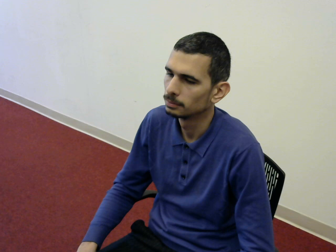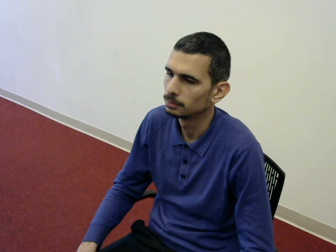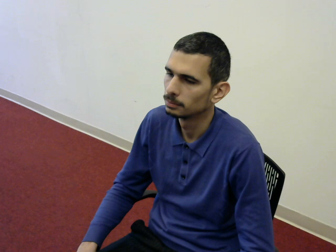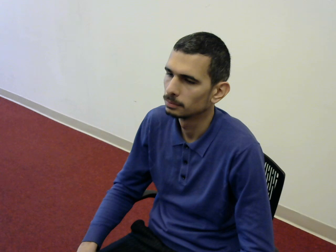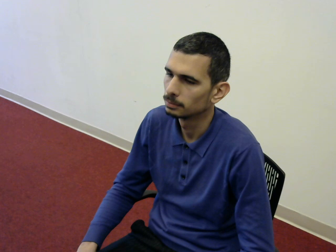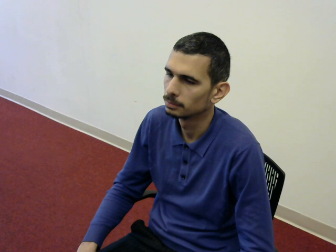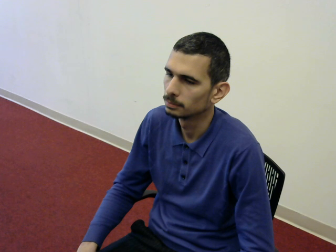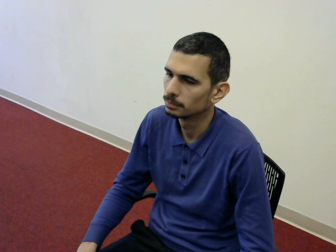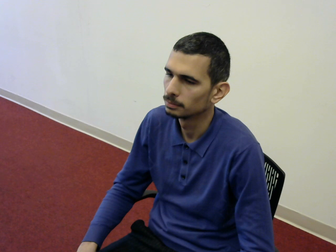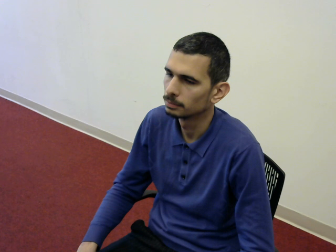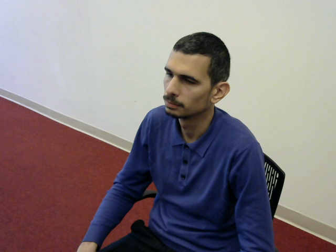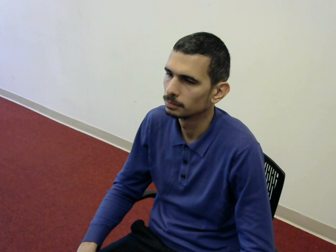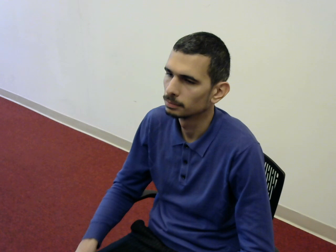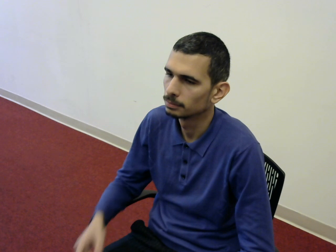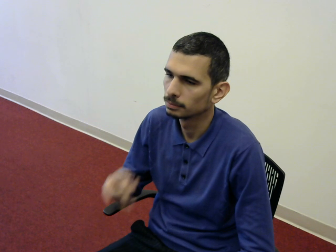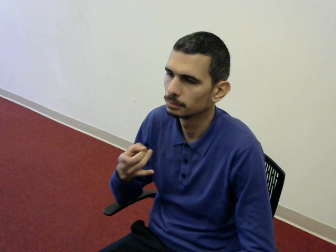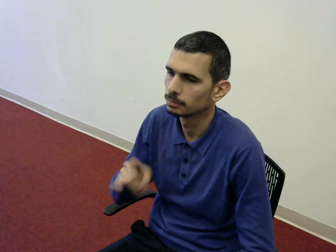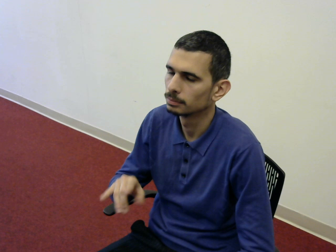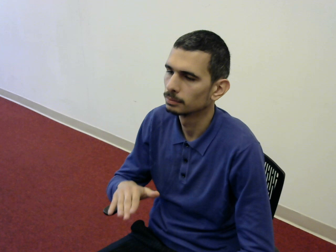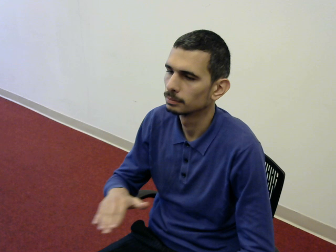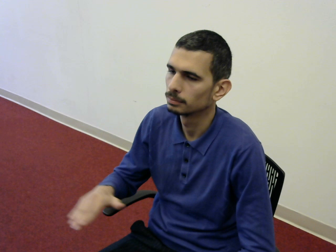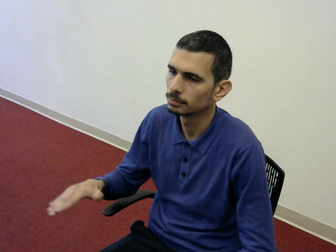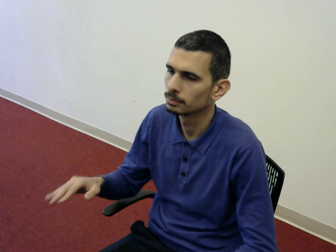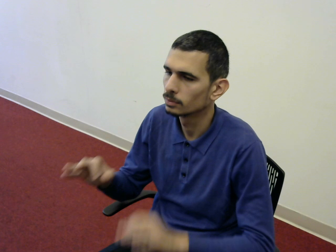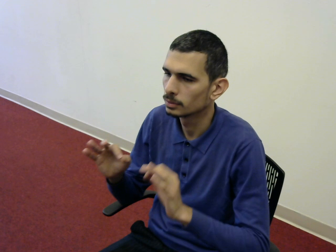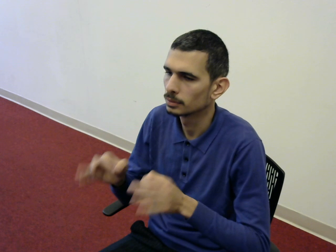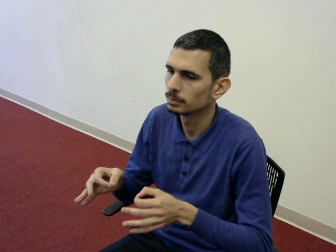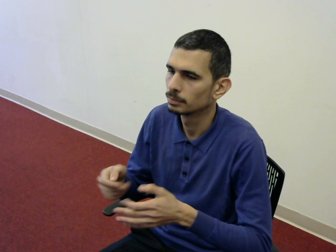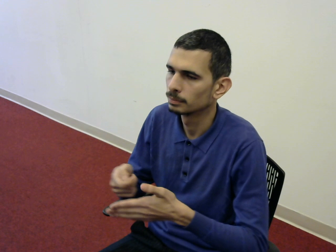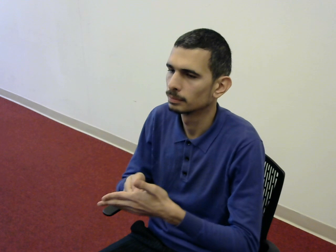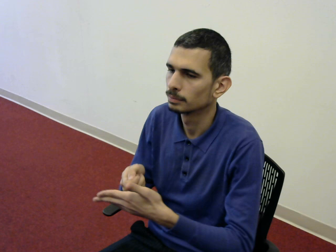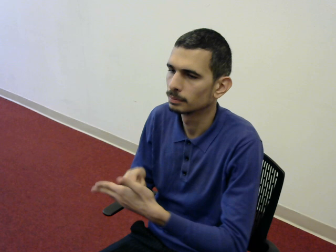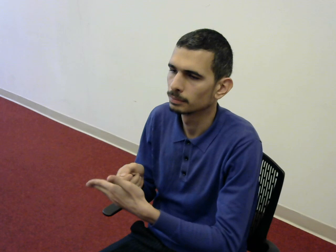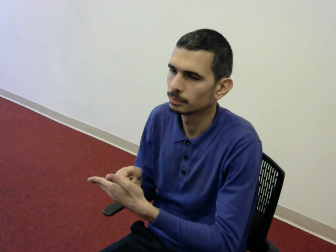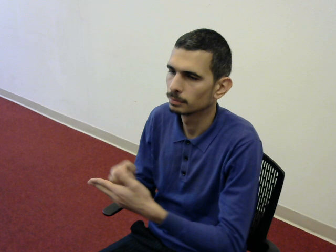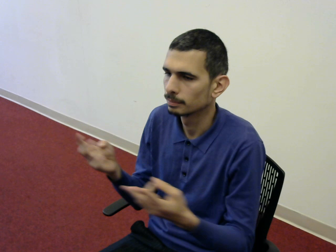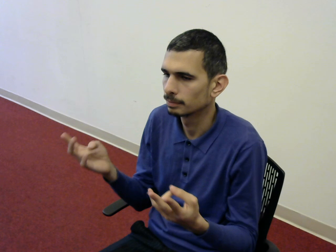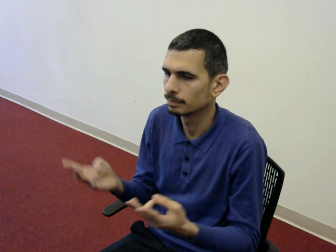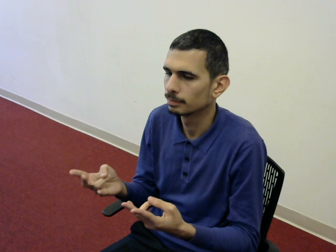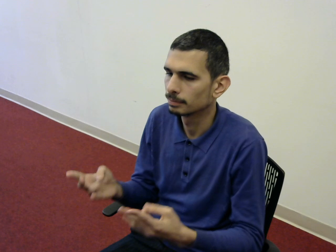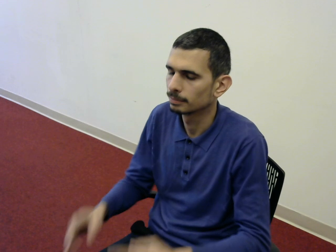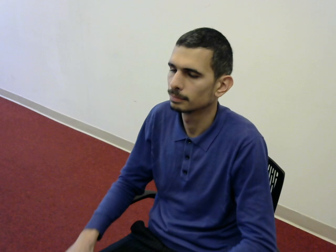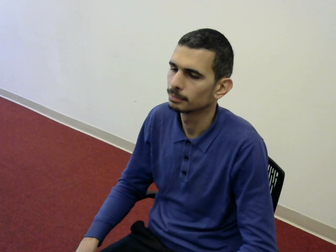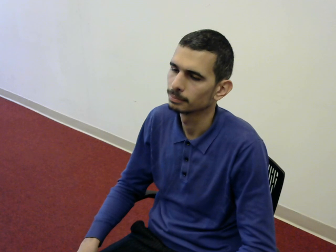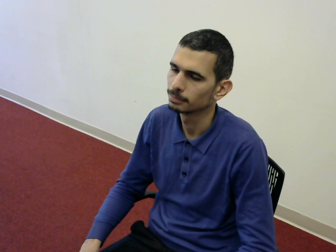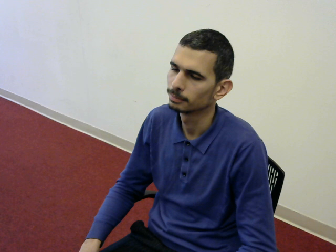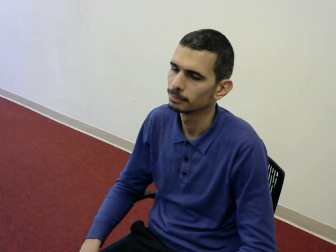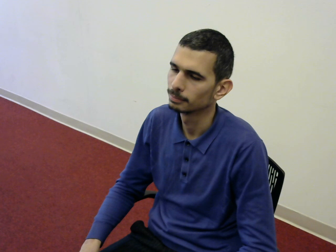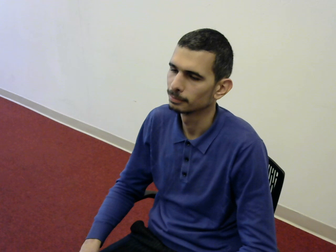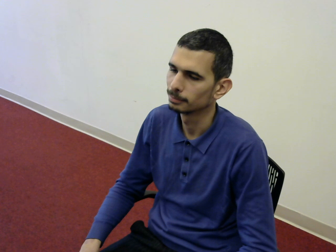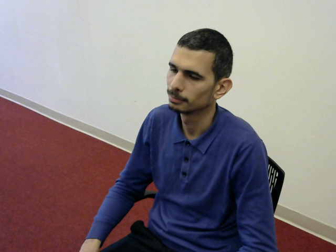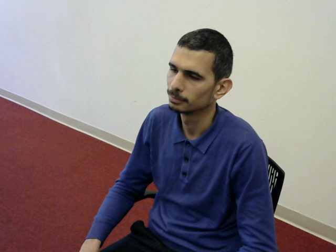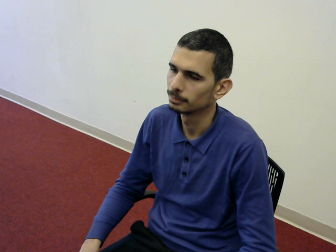Uşaqları düzgün qidalandırmaq lazımdır